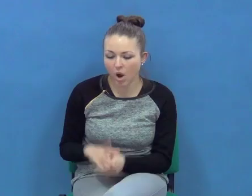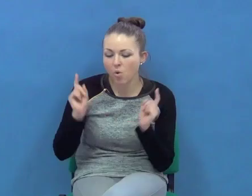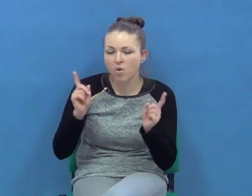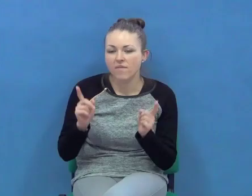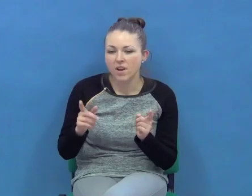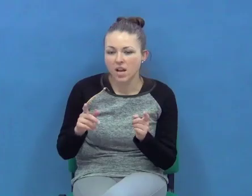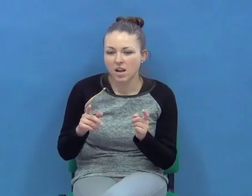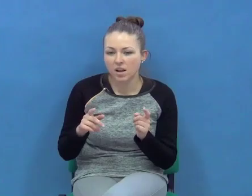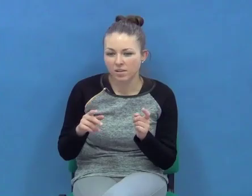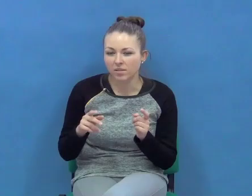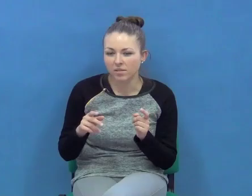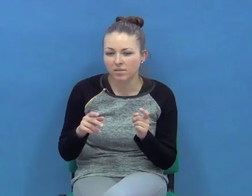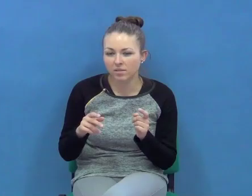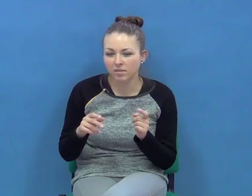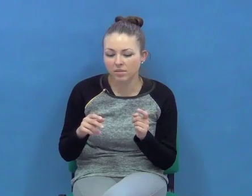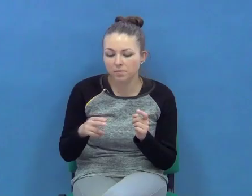Uwaga.